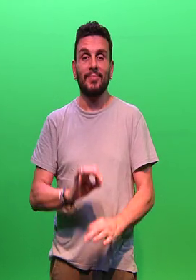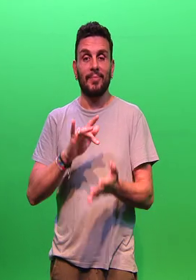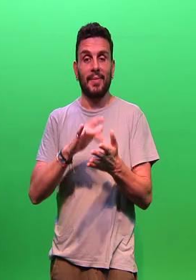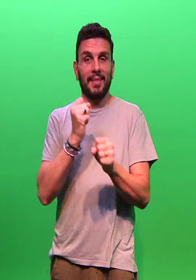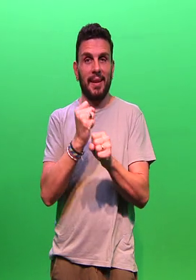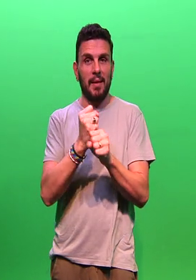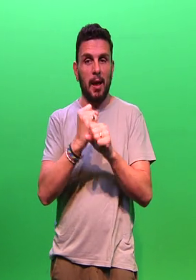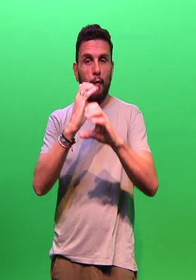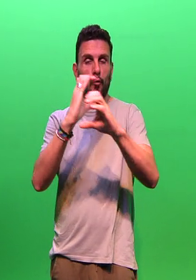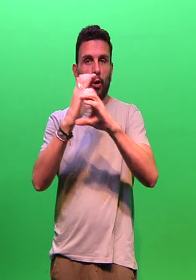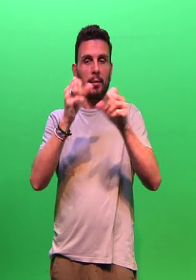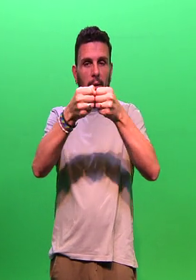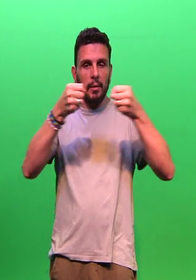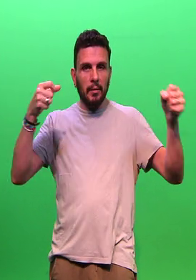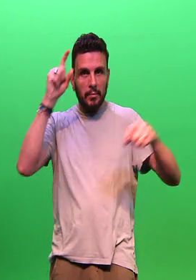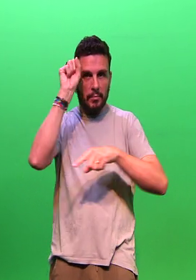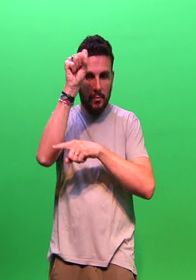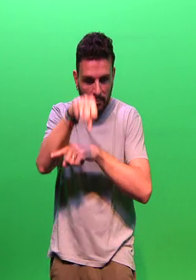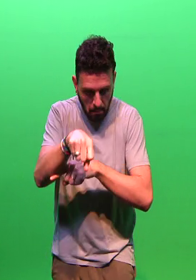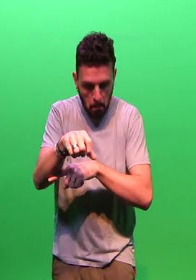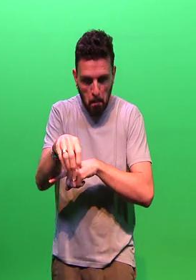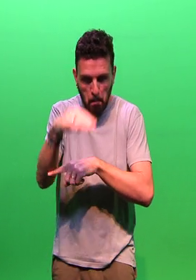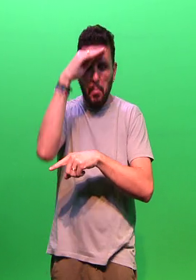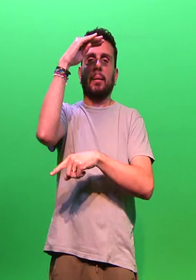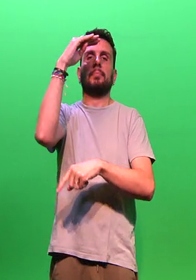Vaig obrir la furgoneta de la feina, em vaig inclinar, i quan em vaig posar recte em vaig donar un cop al cap.